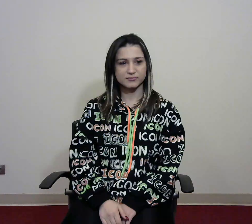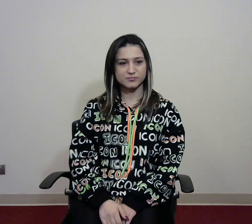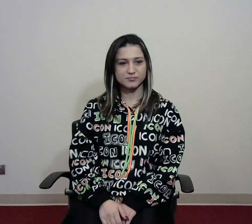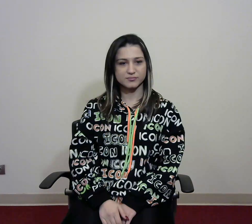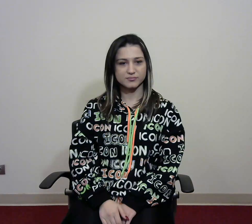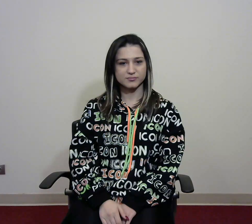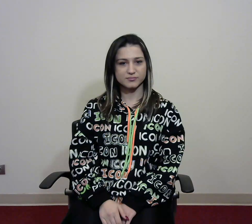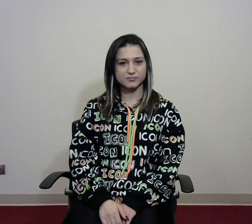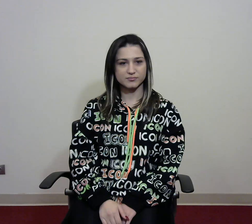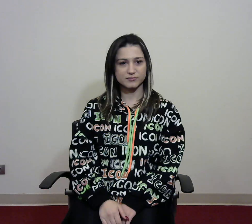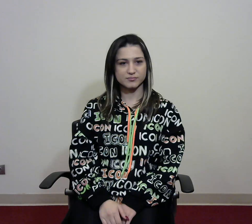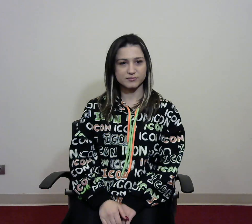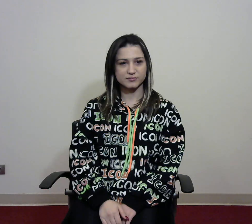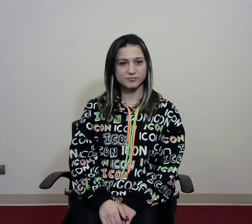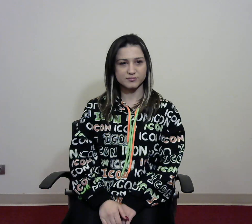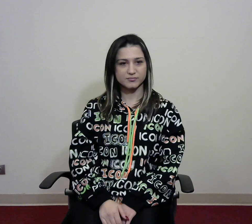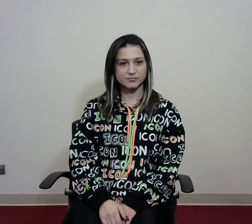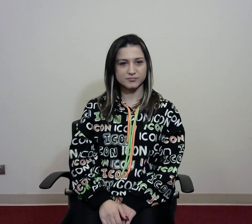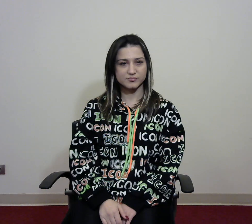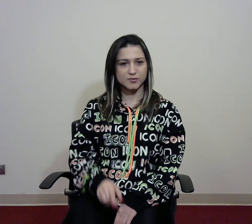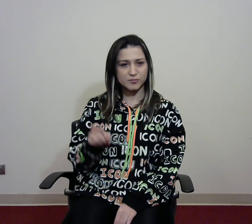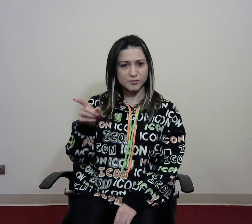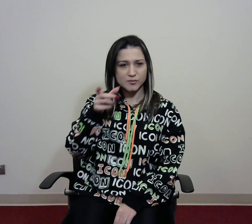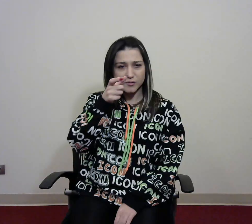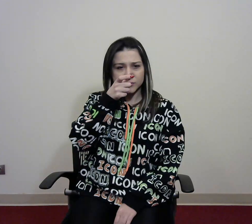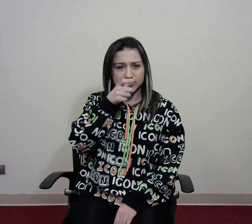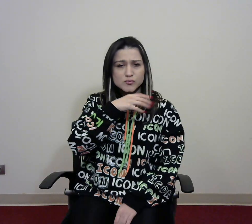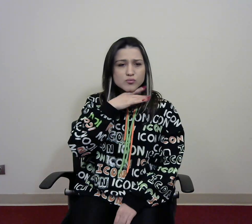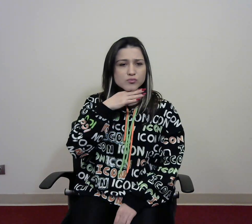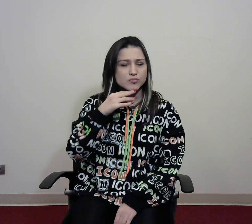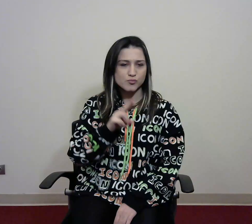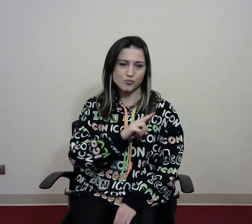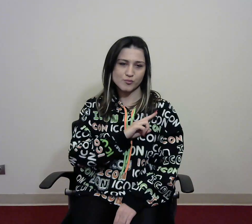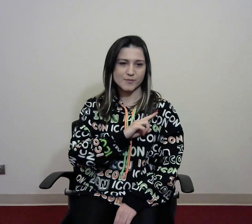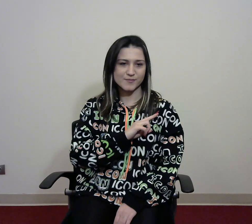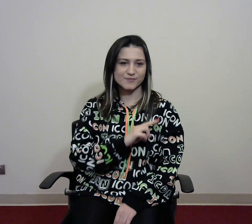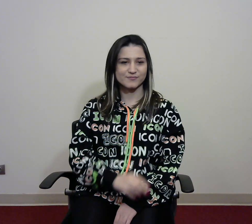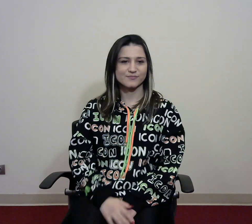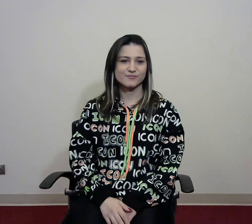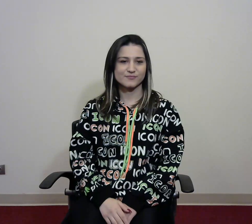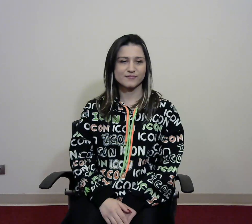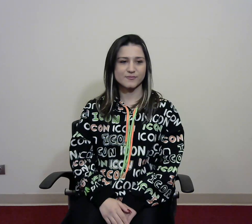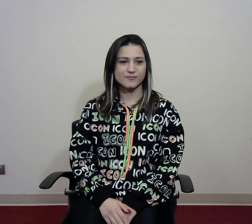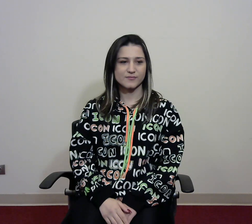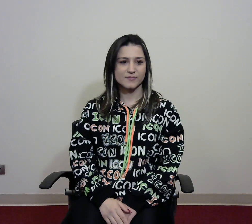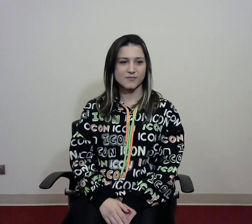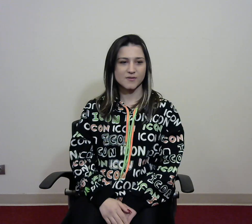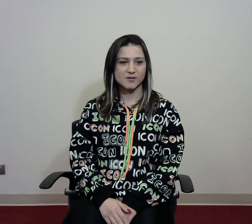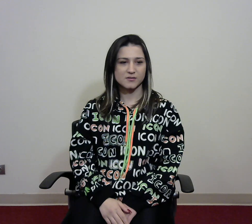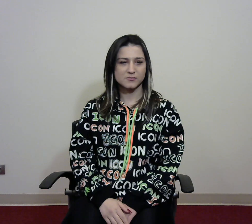O itləri çox sevir